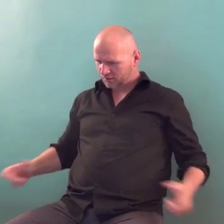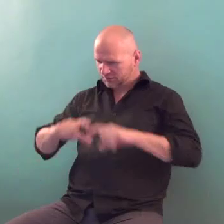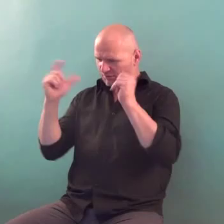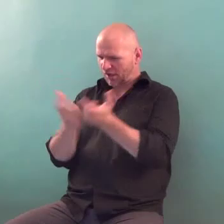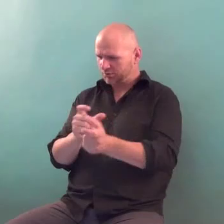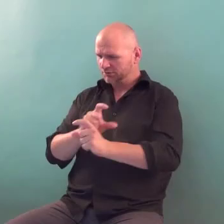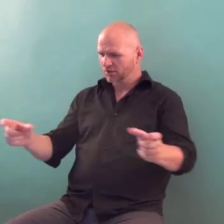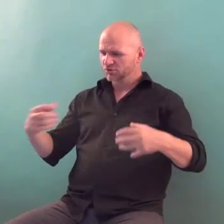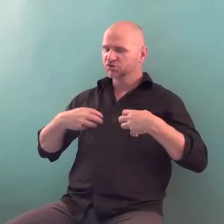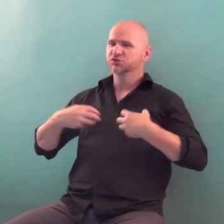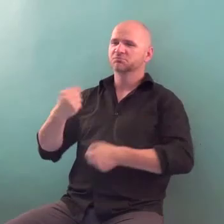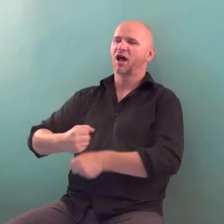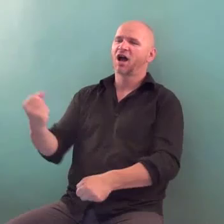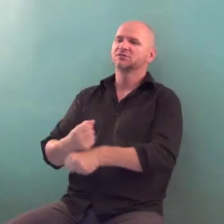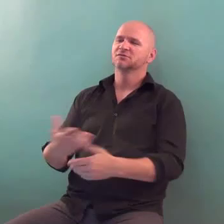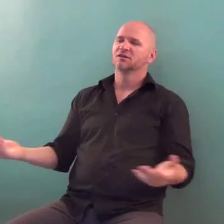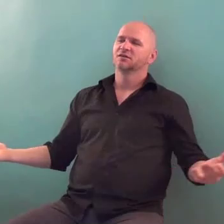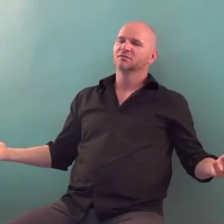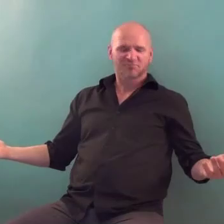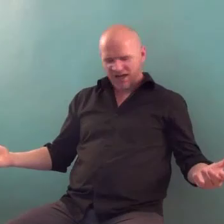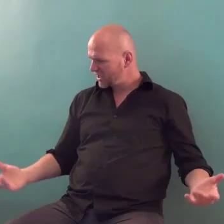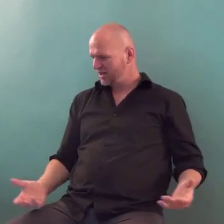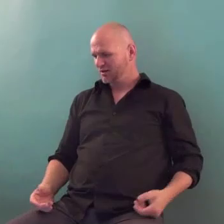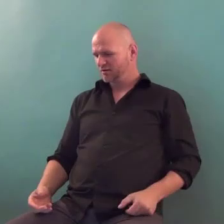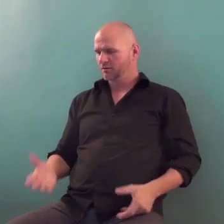Całe życie pracuję.